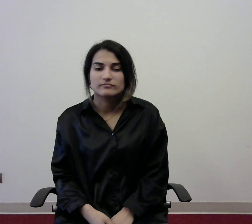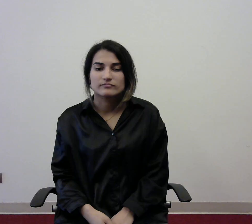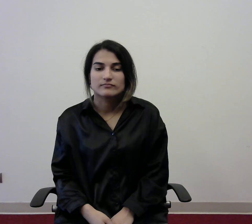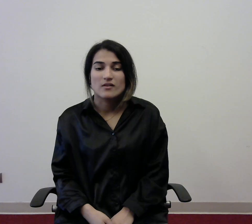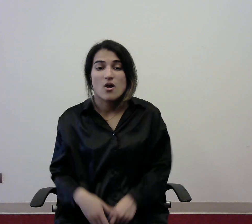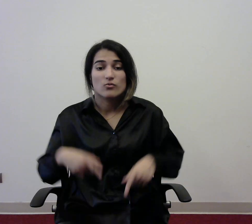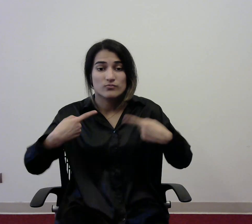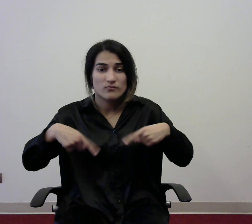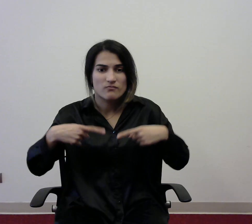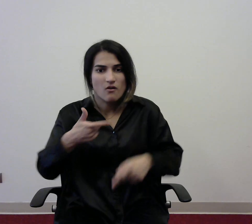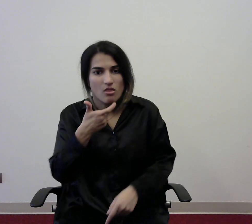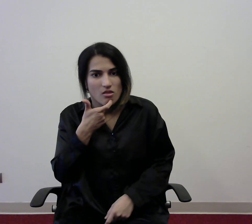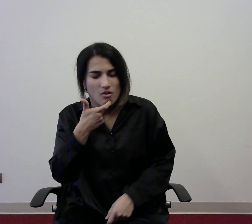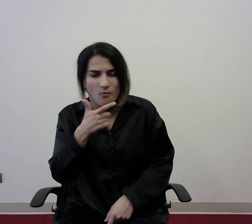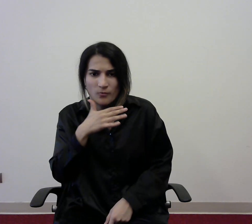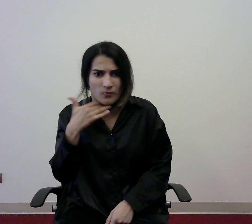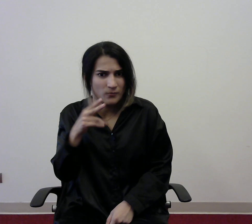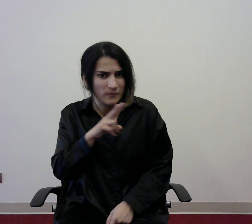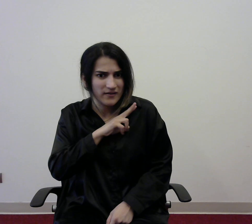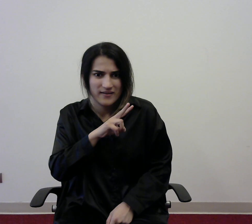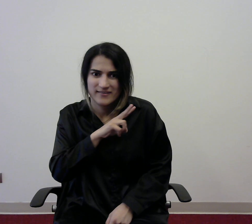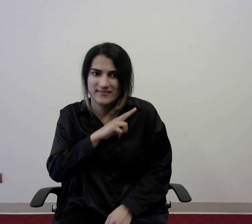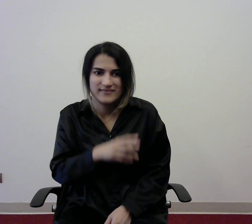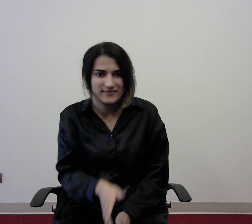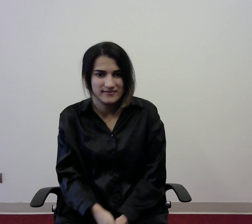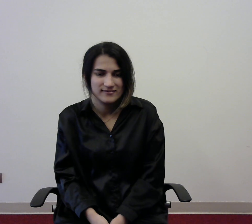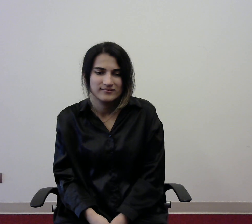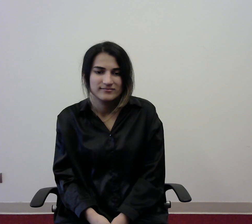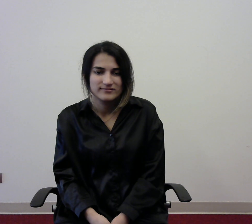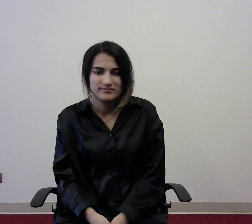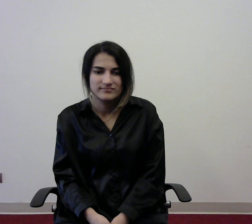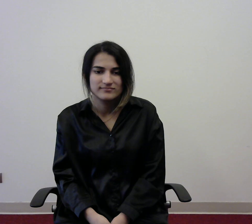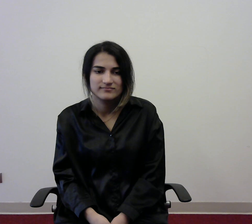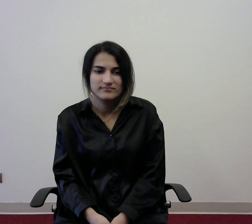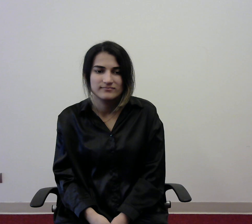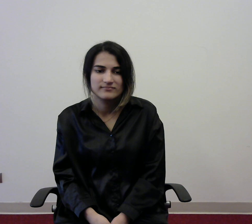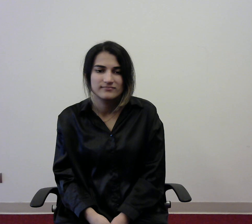Futbol izləməyi çox sevirəm